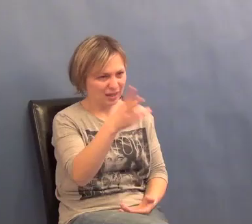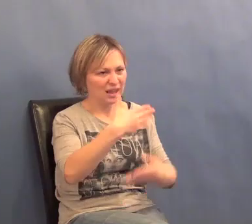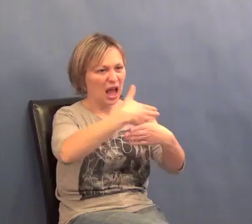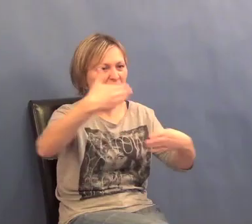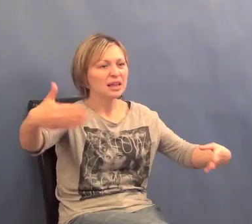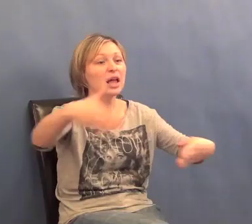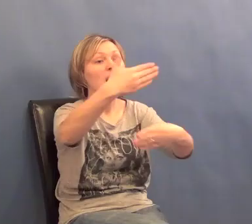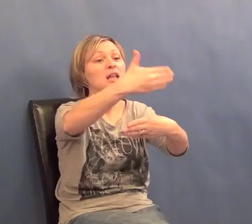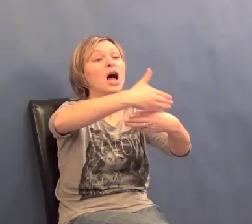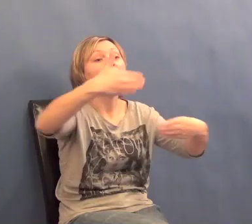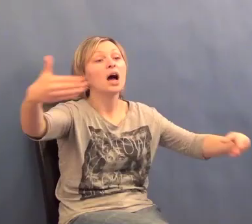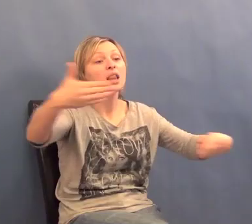Teatr.